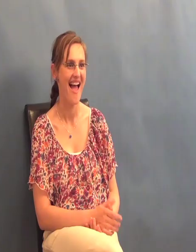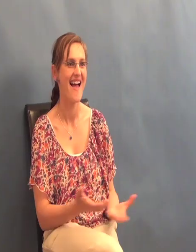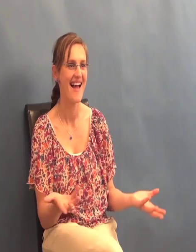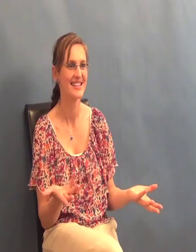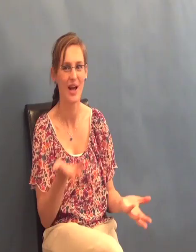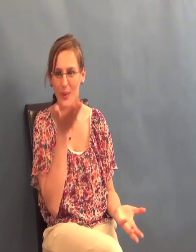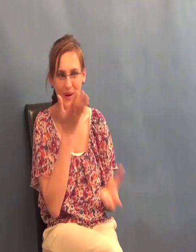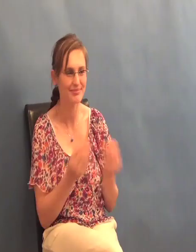Gdzie są?